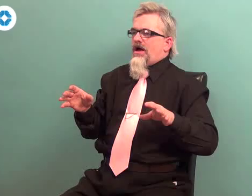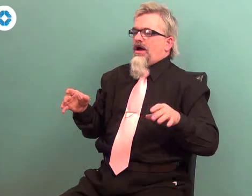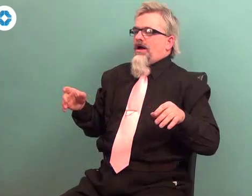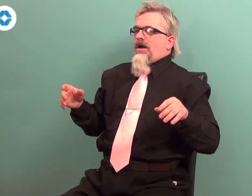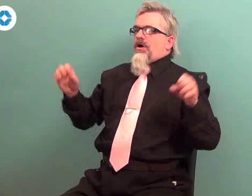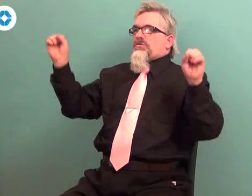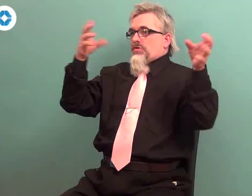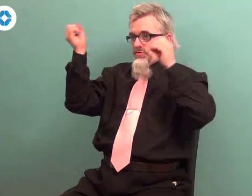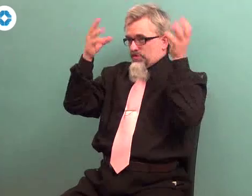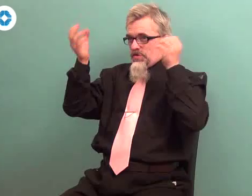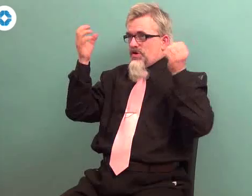Alarm.